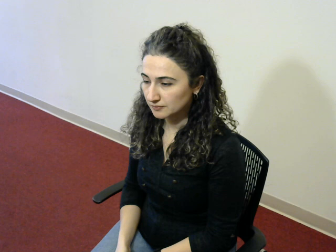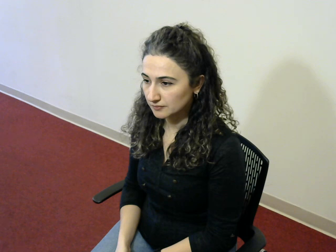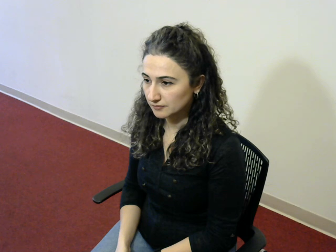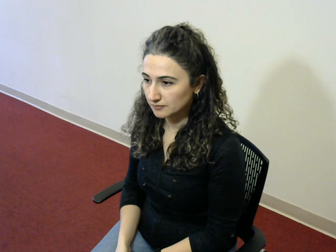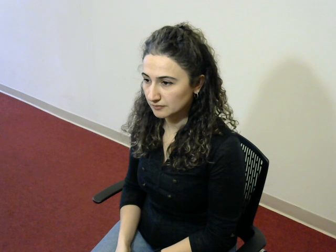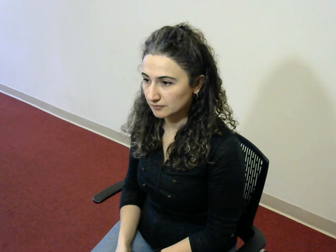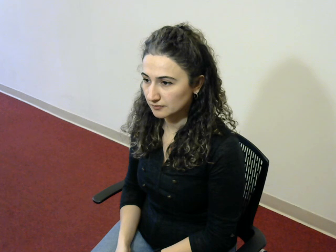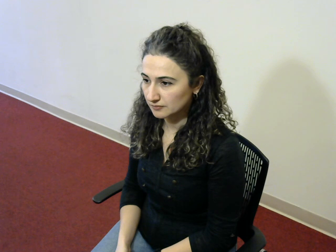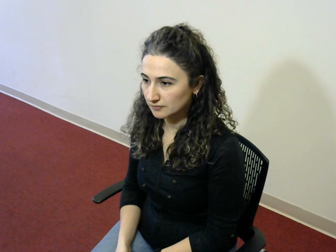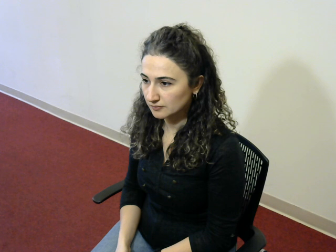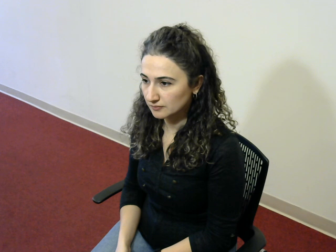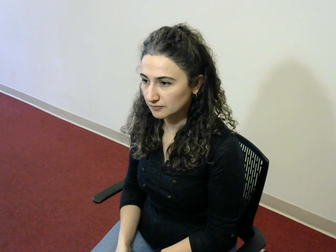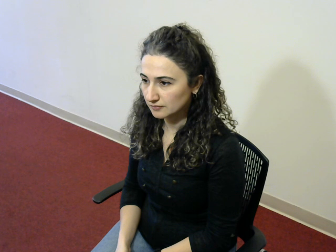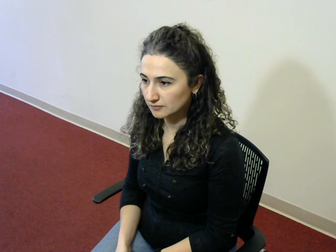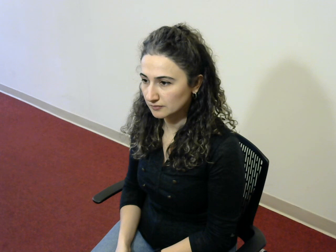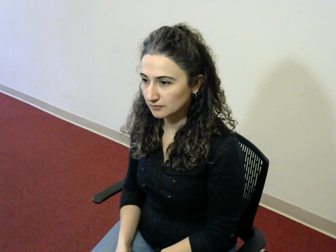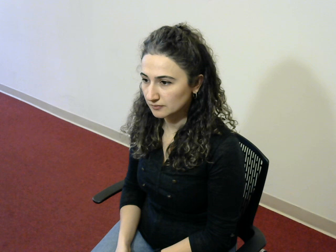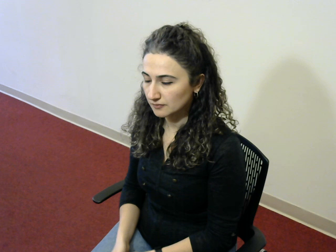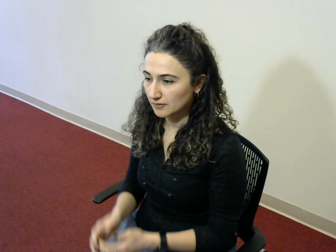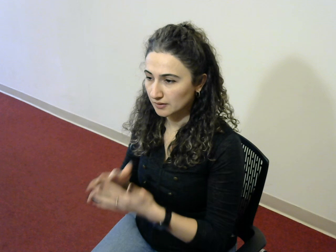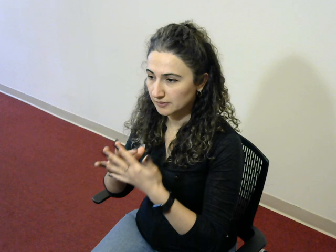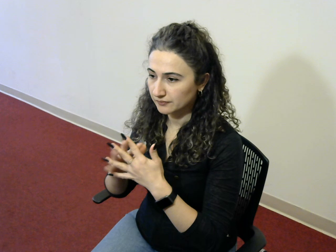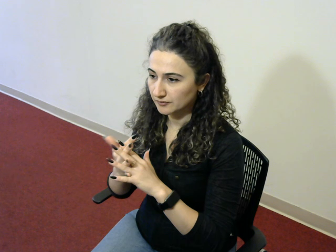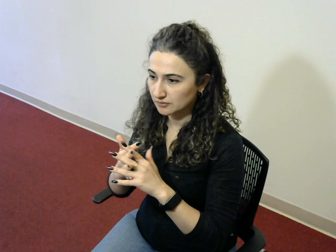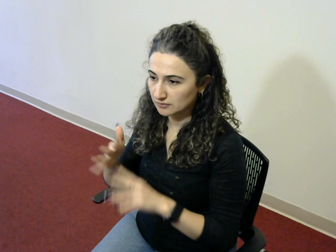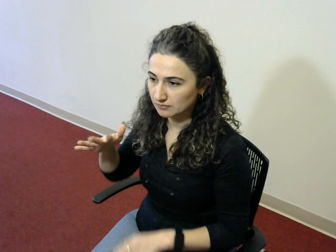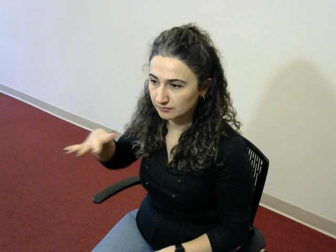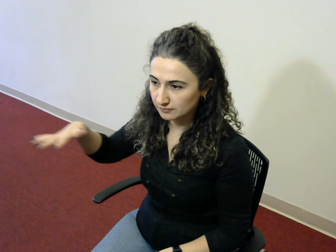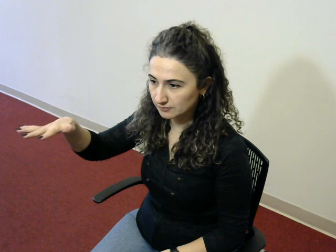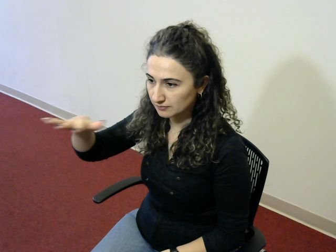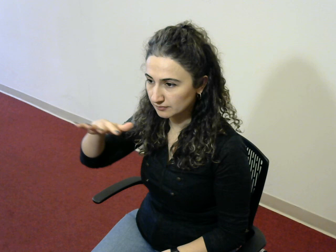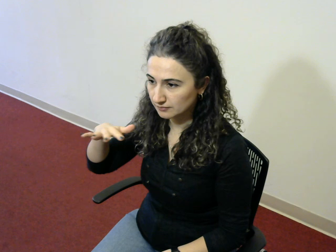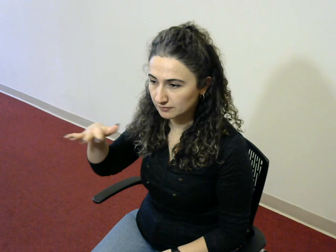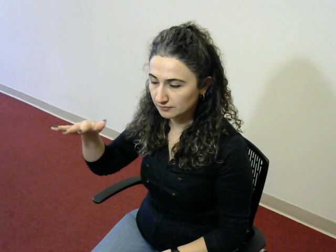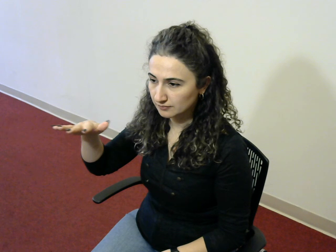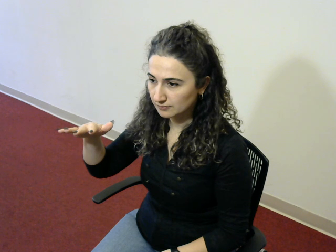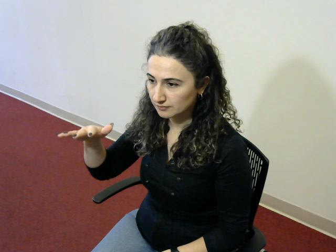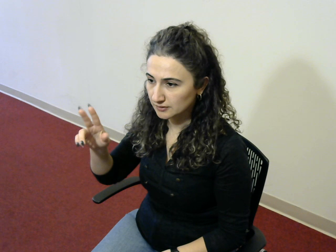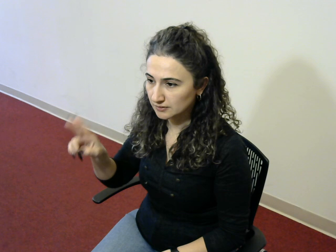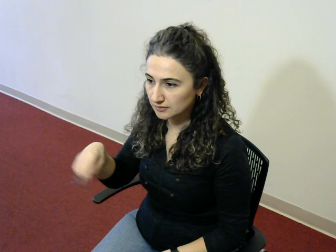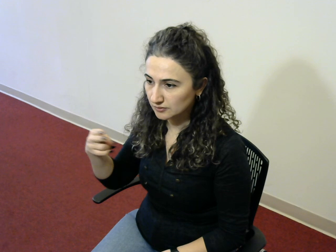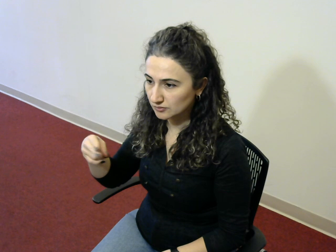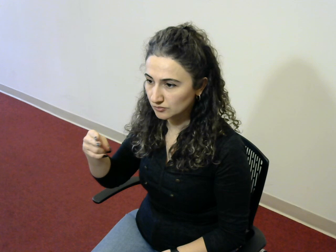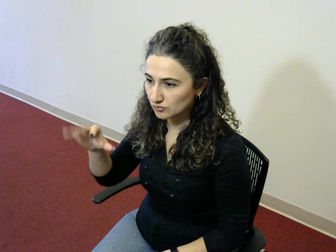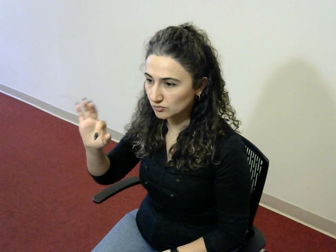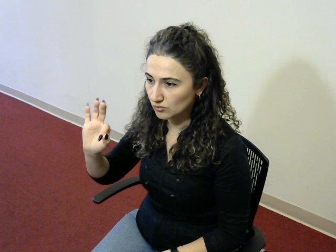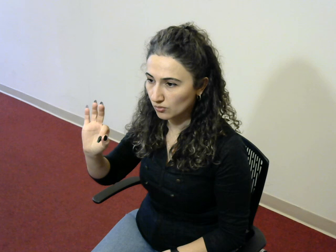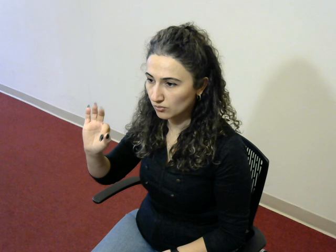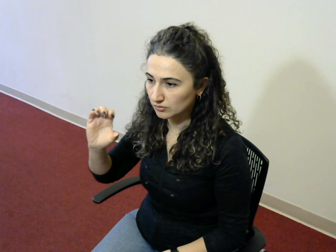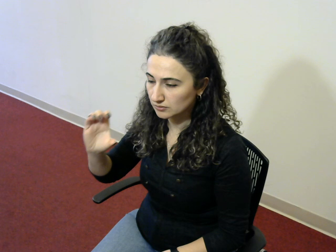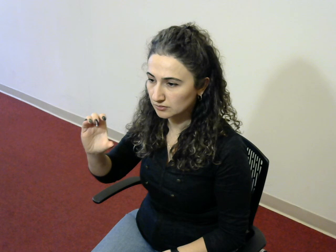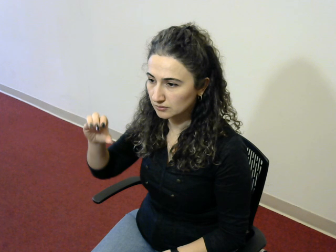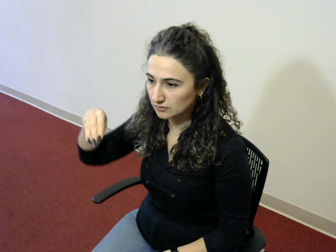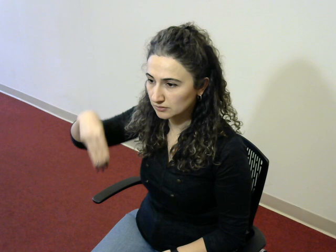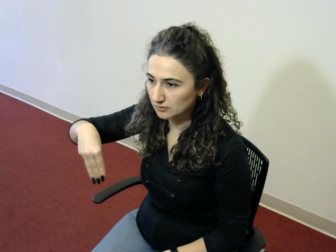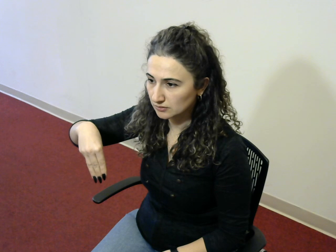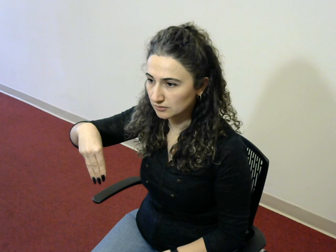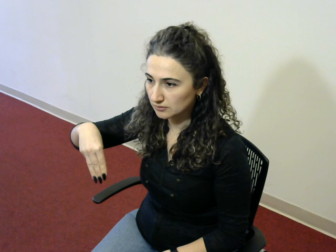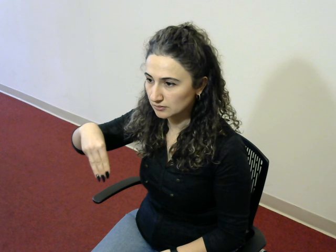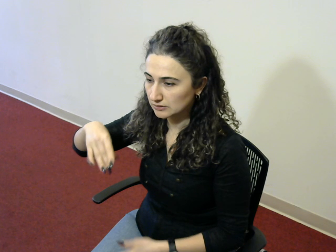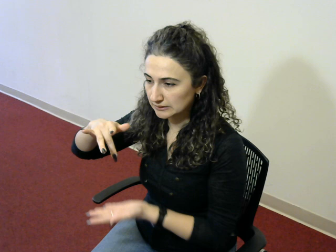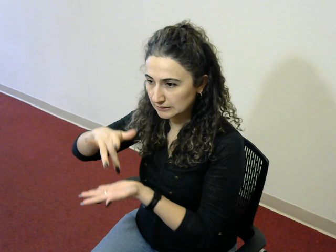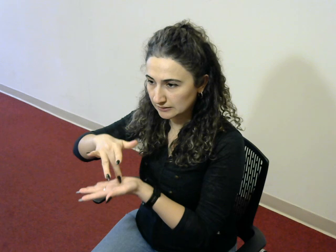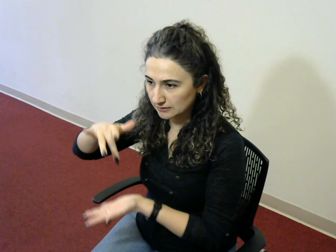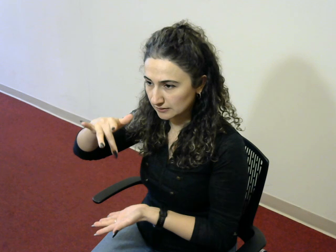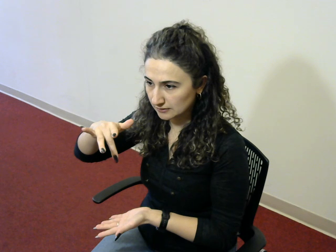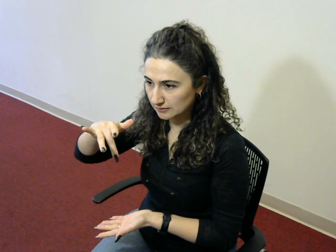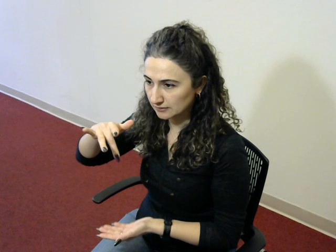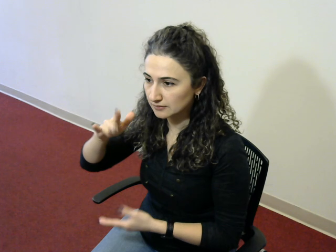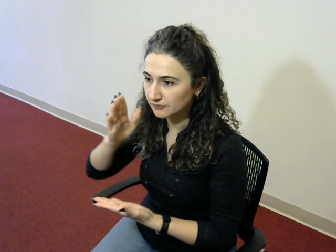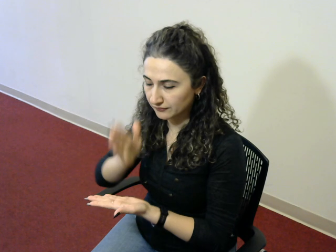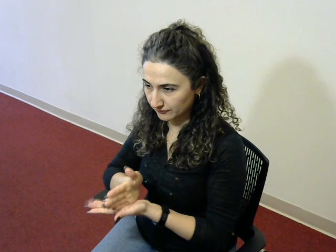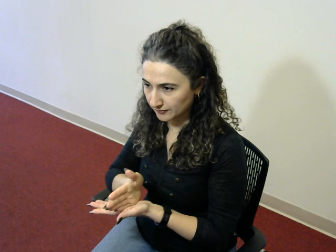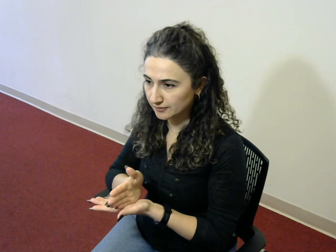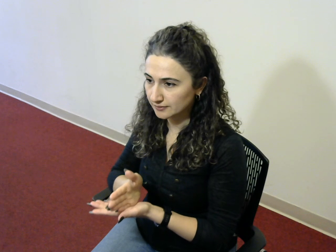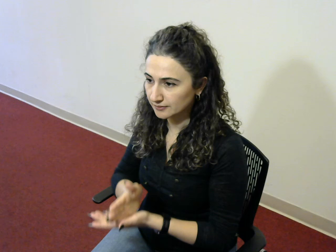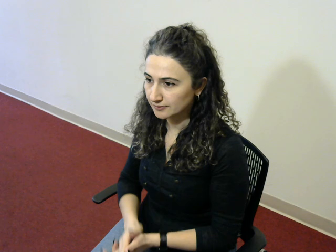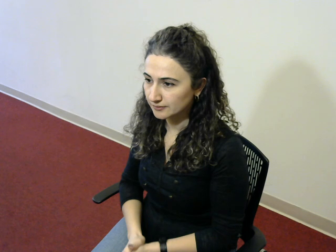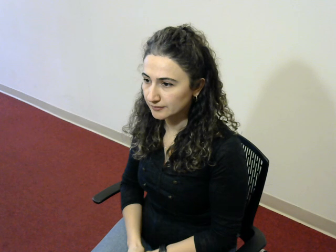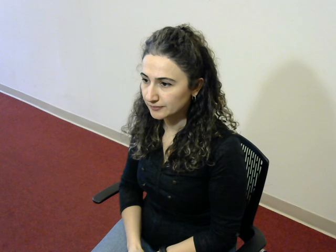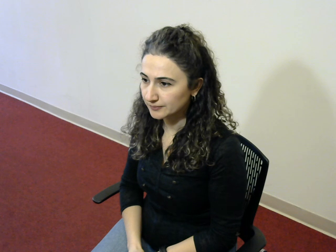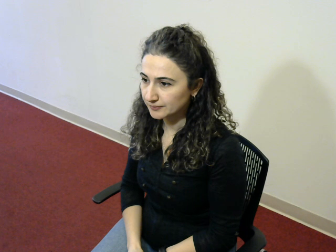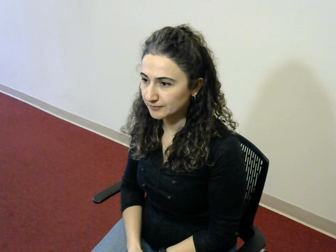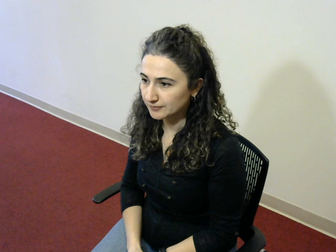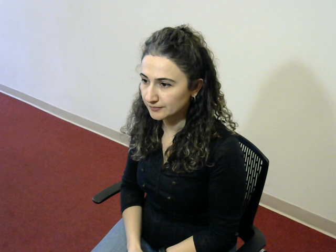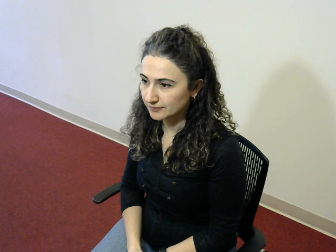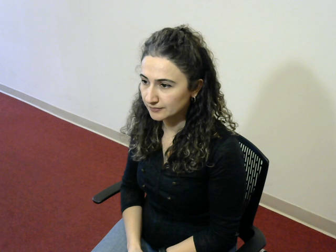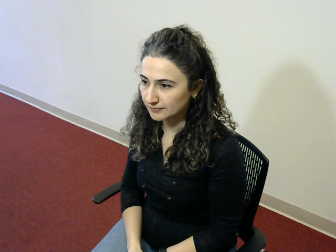Rayonlarda DOST Mərkəzləri varmı?